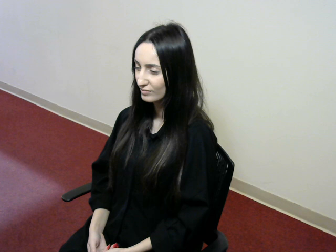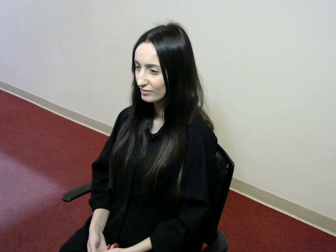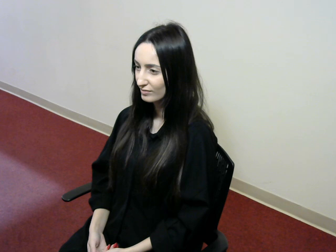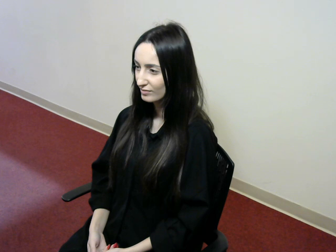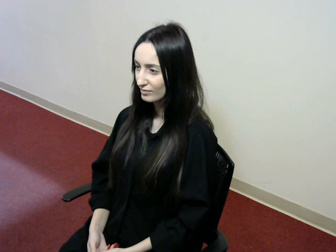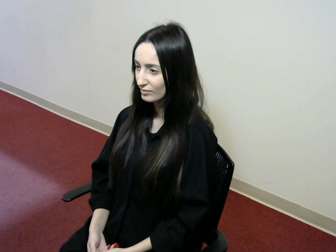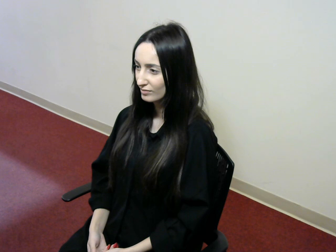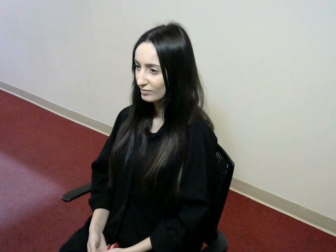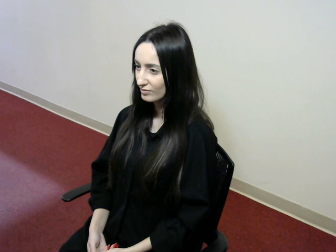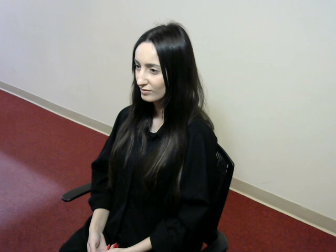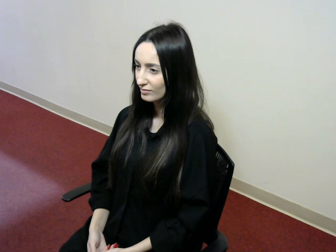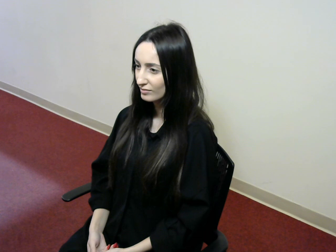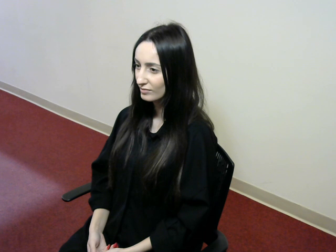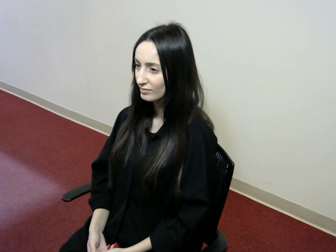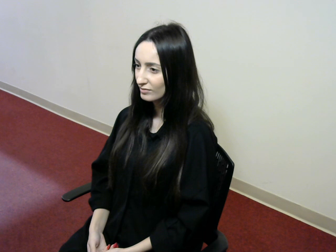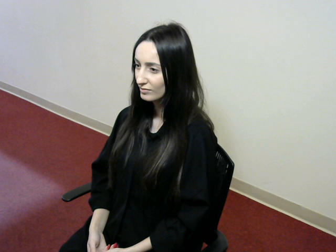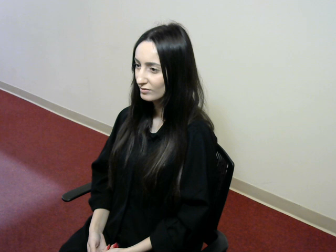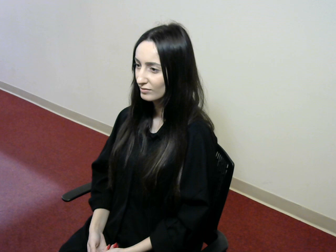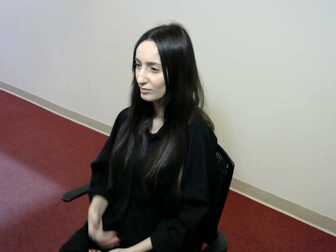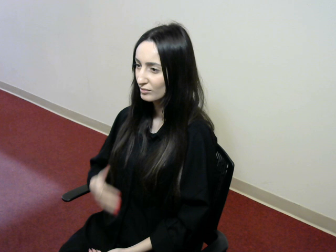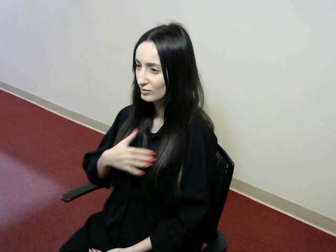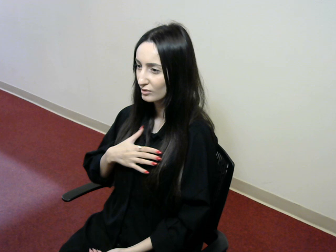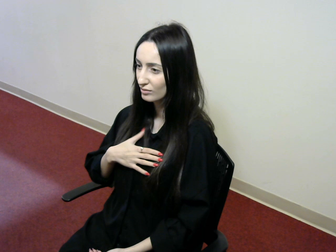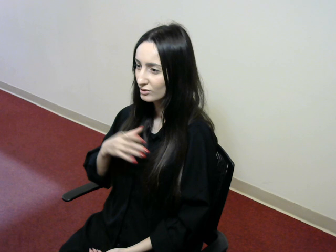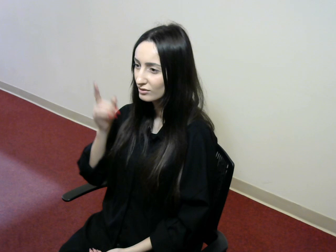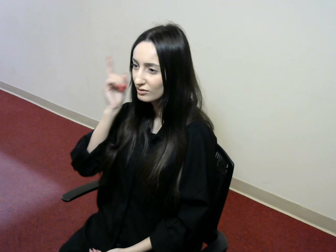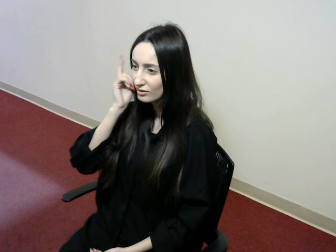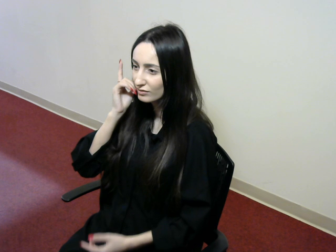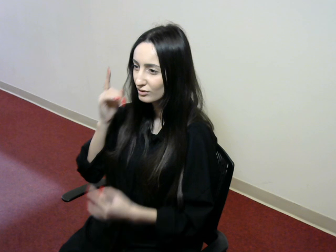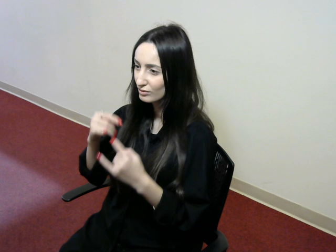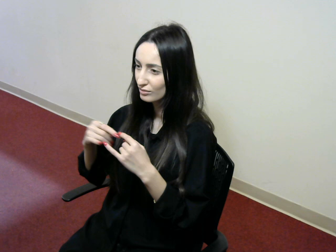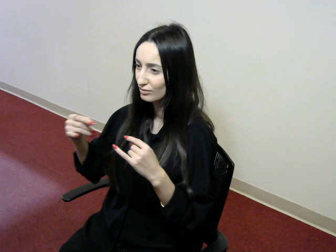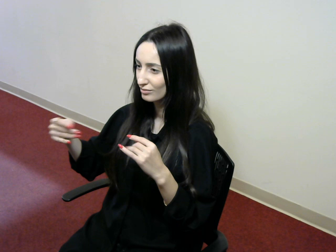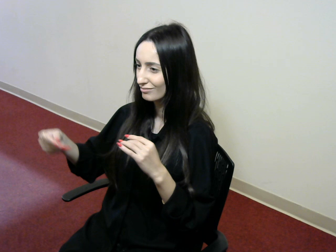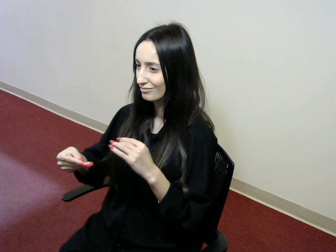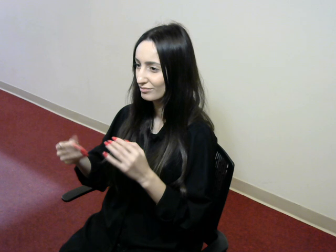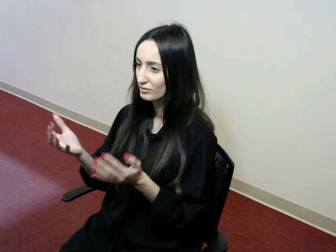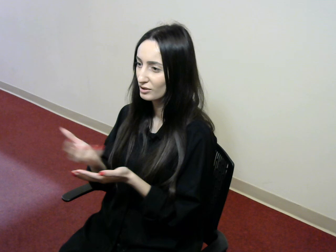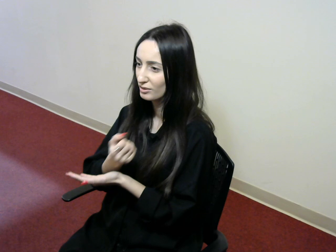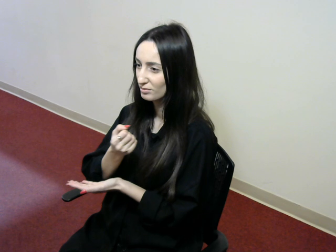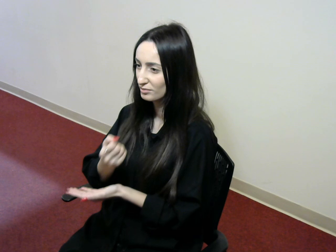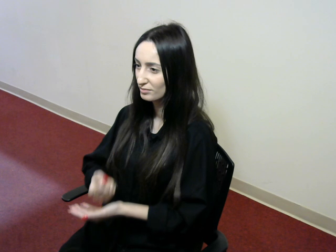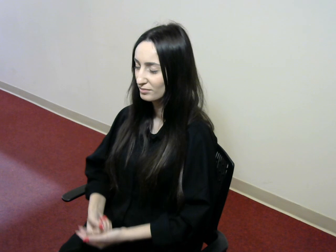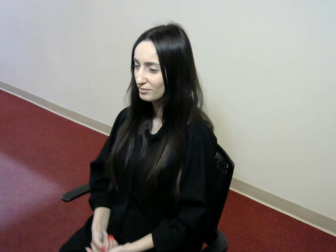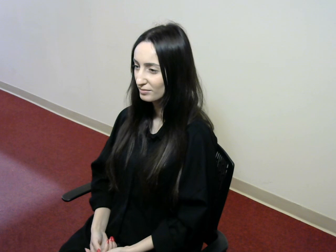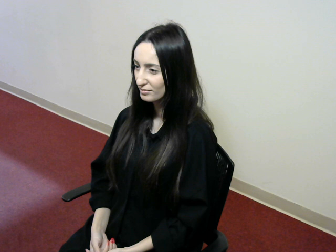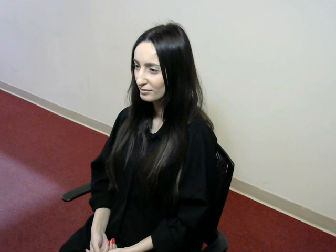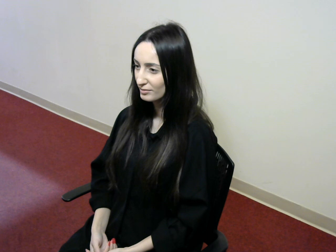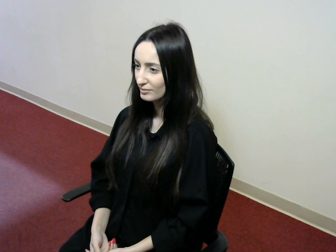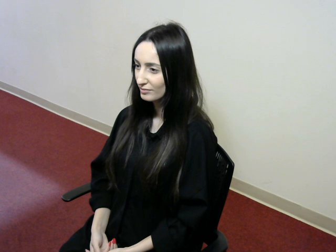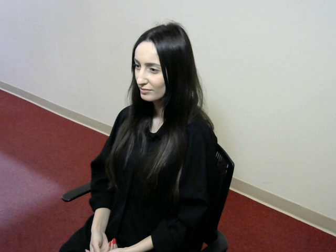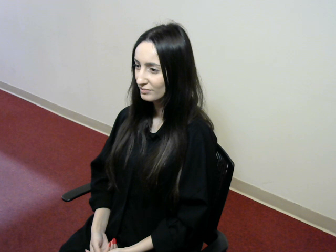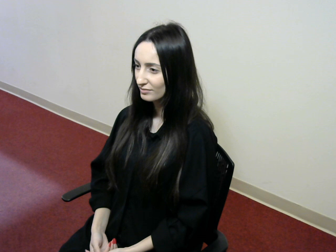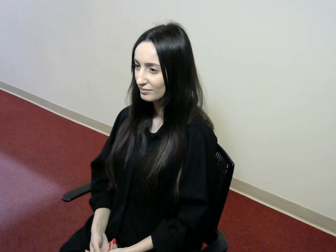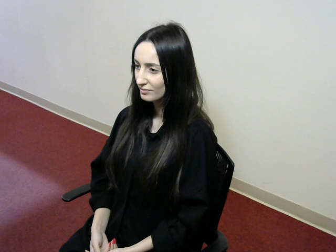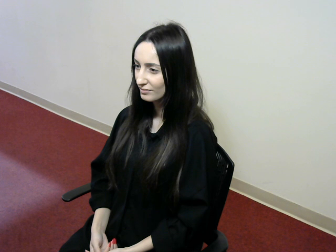Mən telefonumu stolun altından tapdım